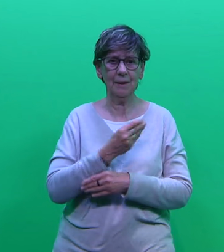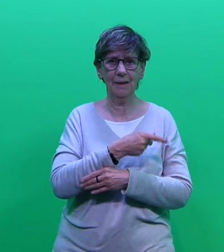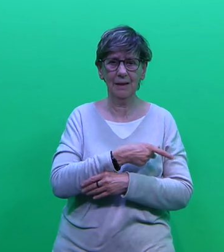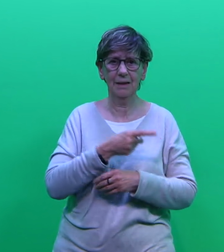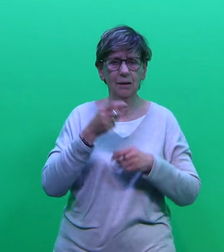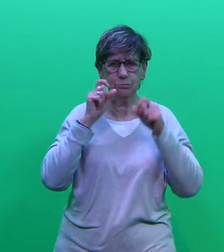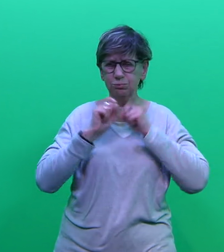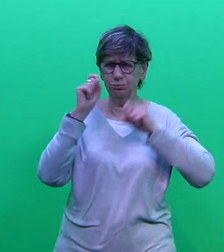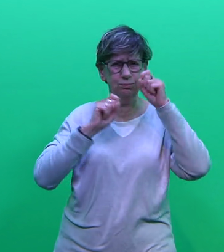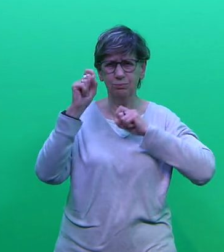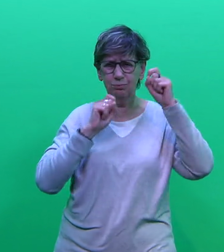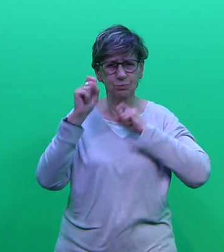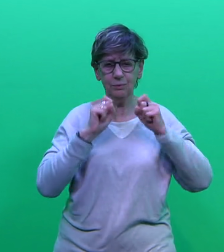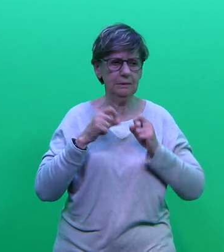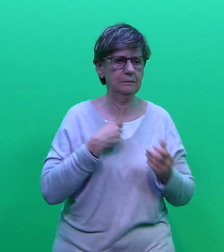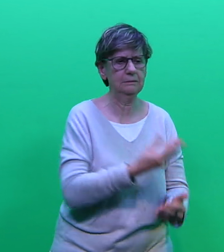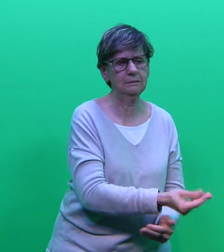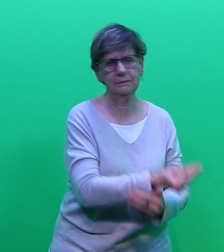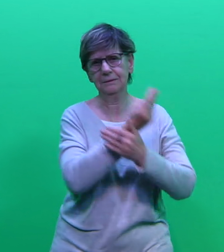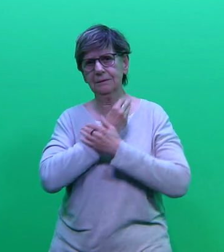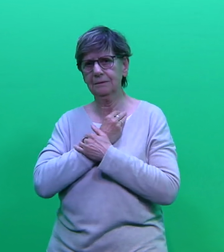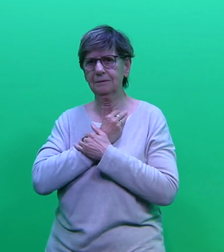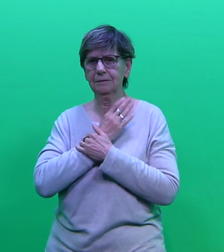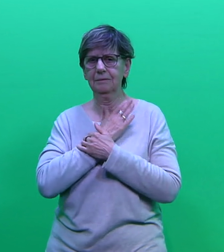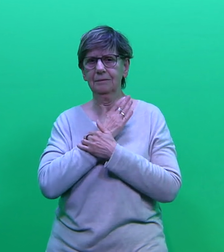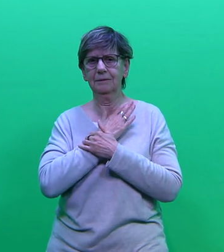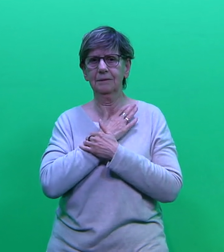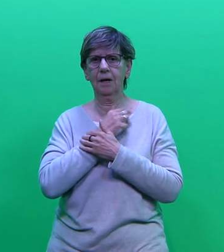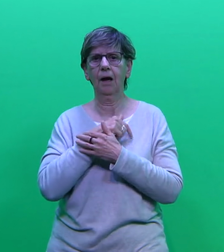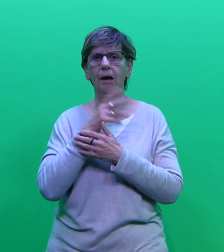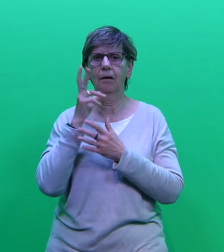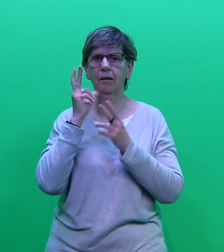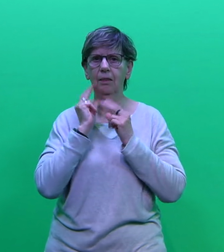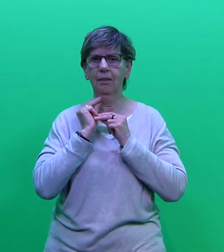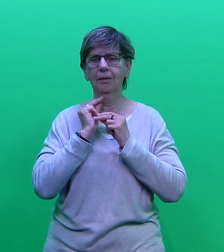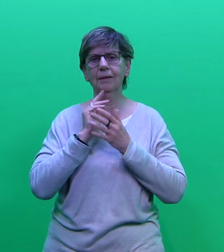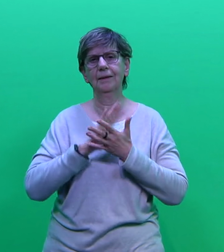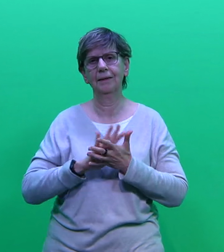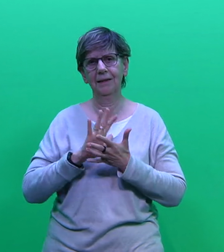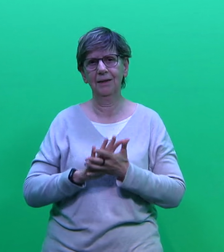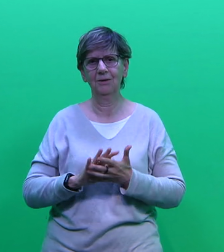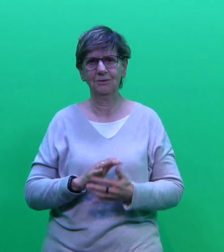Quan el nadó plora l'agafo i aleshores dorm més tranquil.